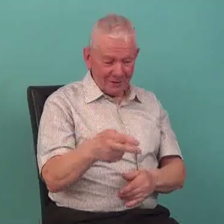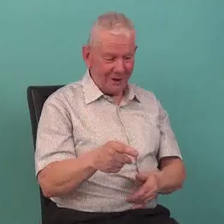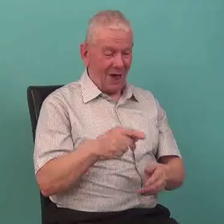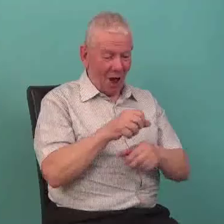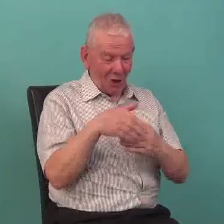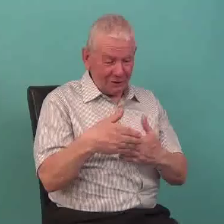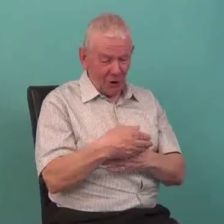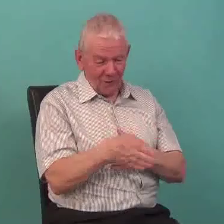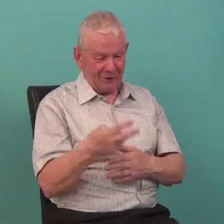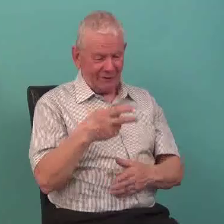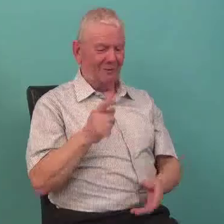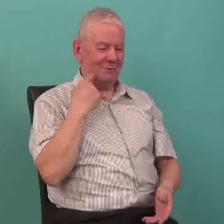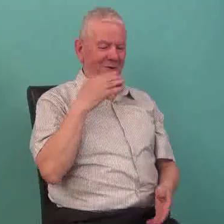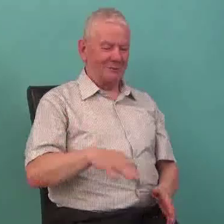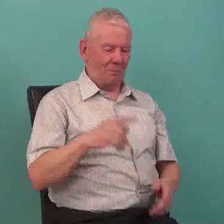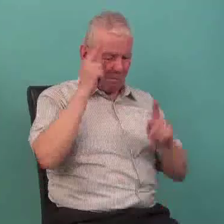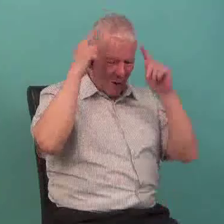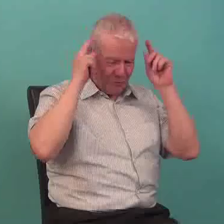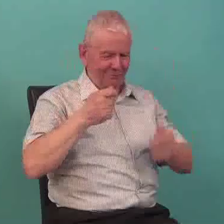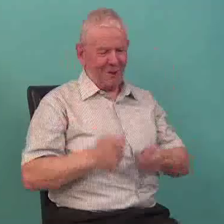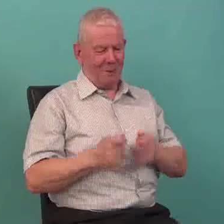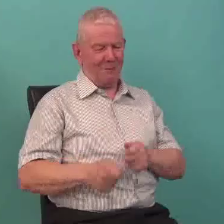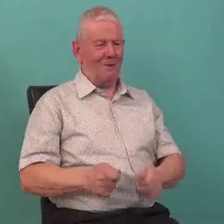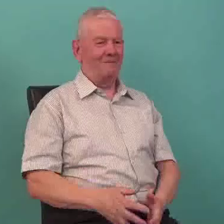Otwiera drzwi i widzi jak mała Myszka Miki gra na cymbałkach.